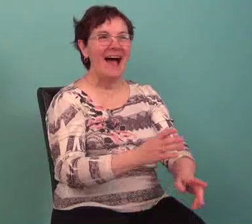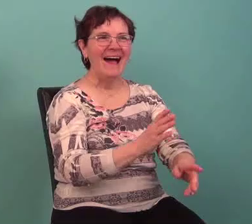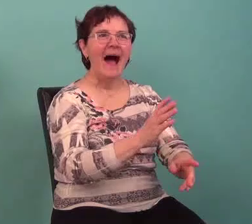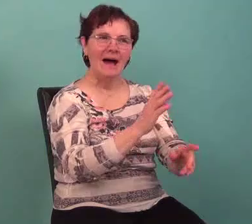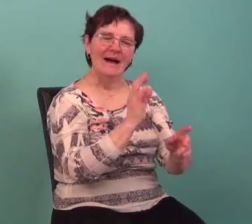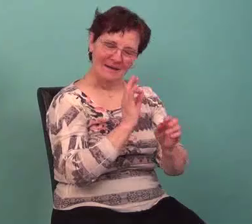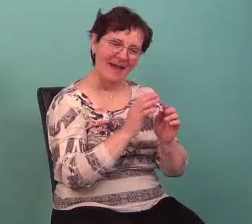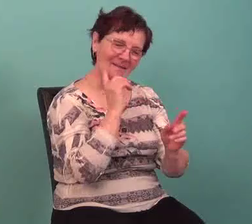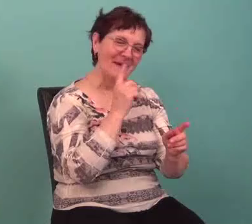Dokładnie, to prawda.